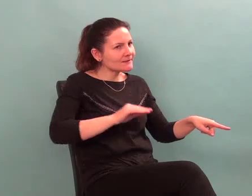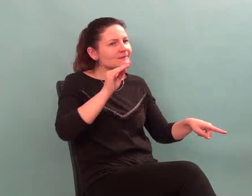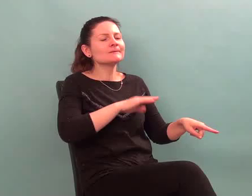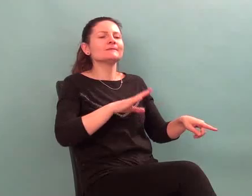Trzeba uzupełnić.